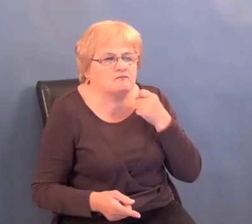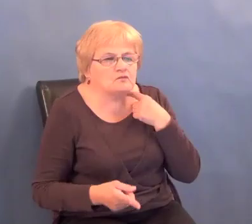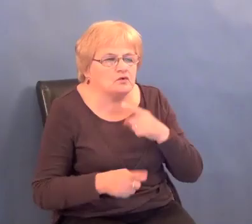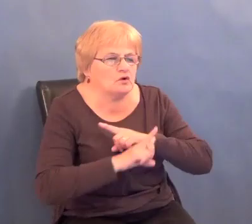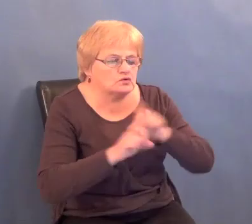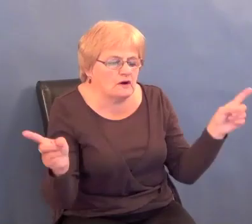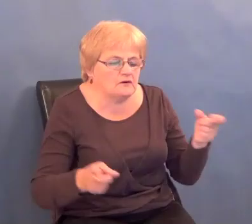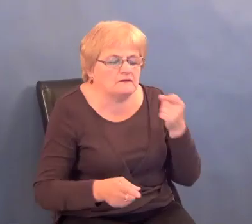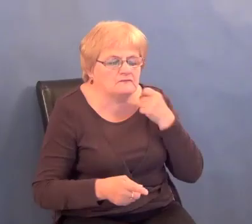Nie wolno wódki.